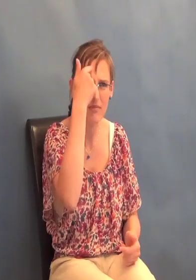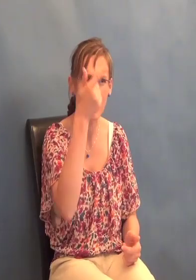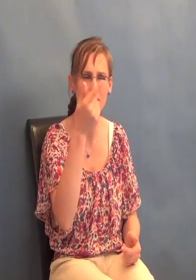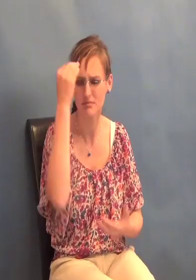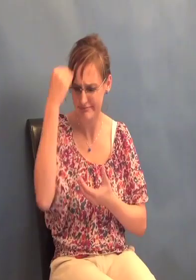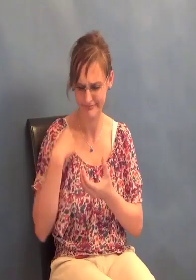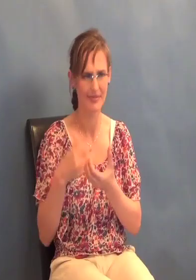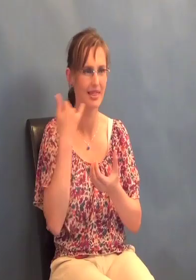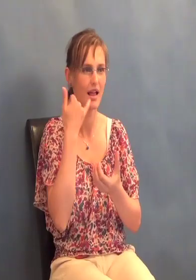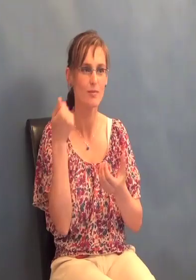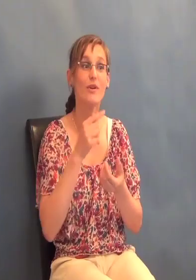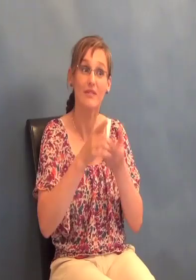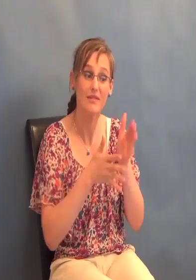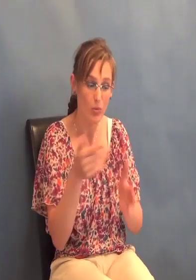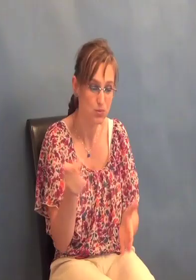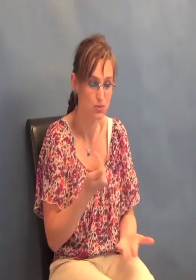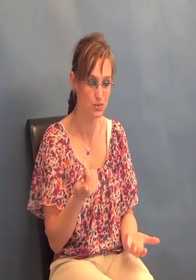Powiadomili mnie telefonicznie, że muszę..., no musimy zamigać.